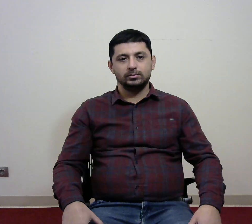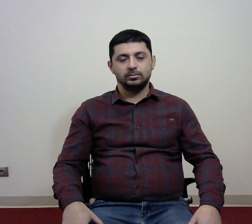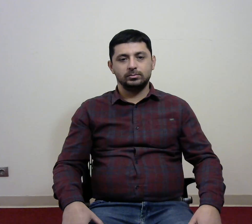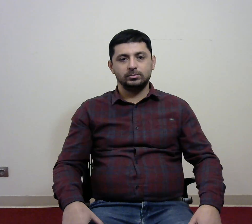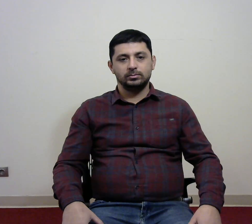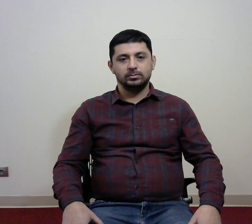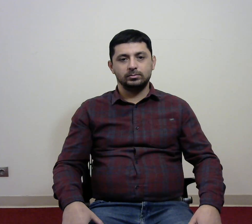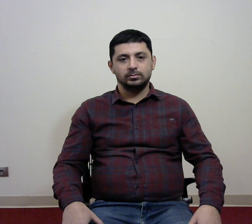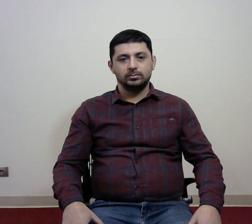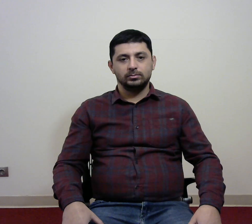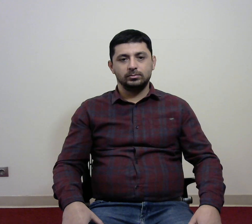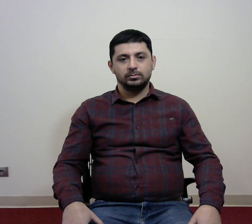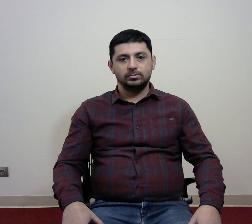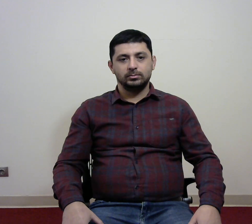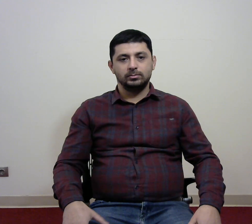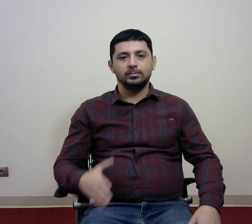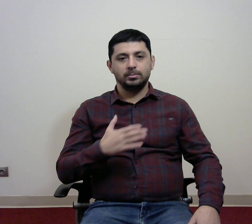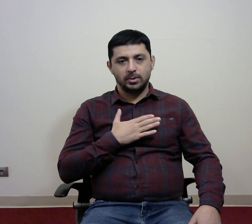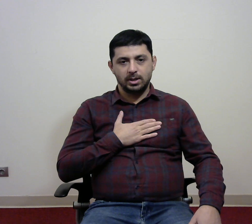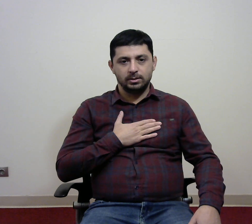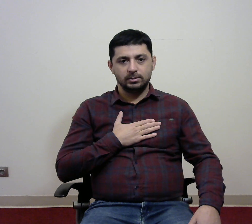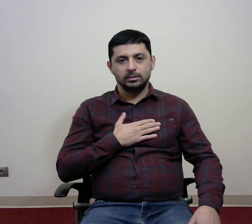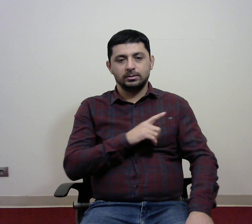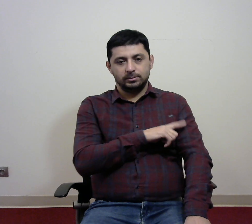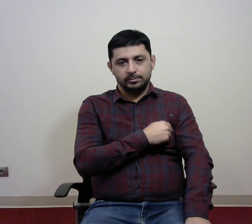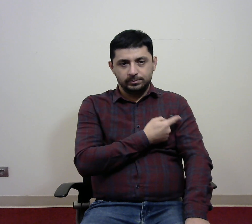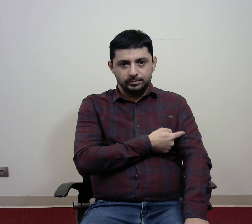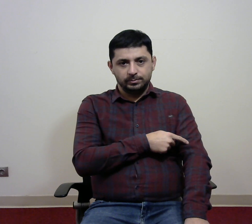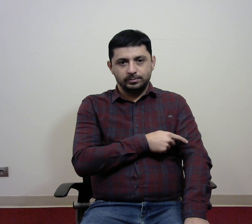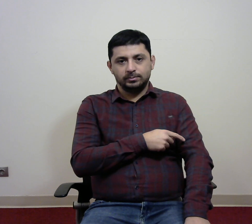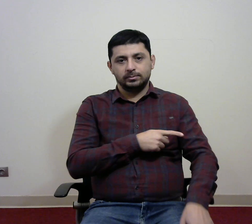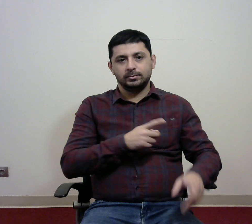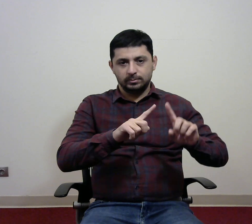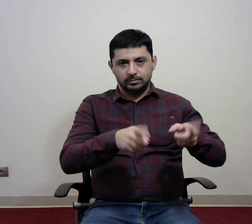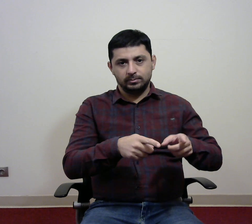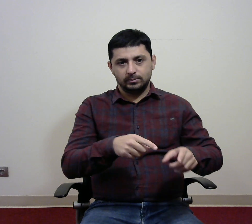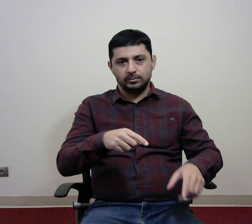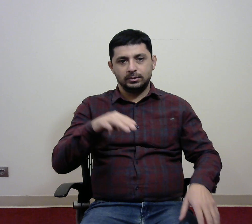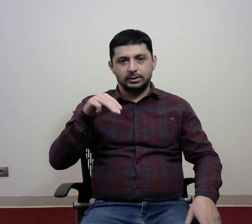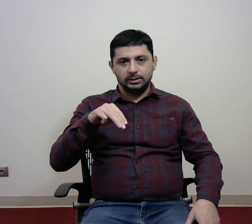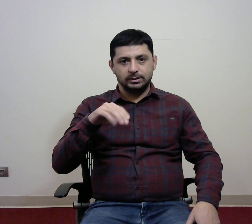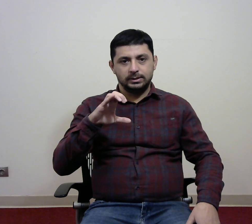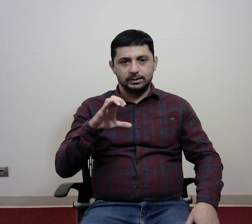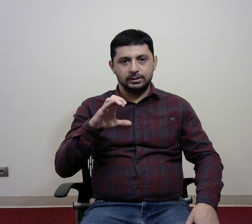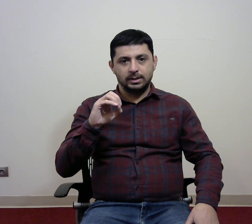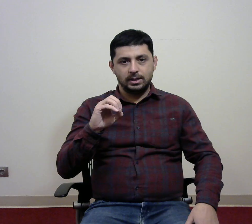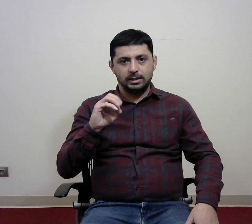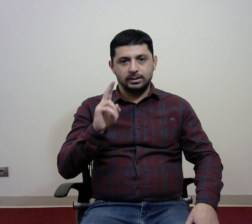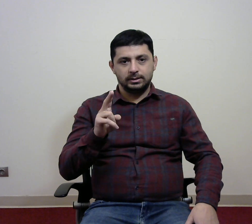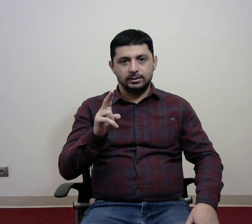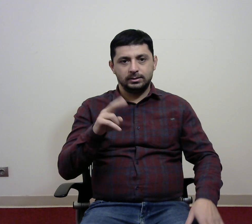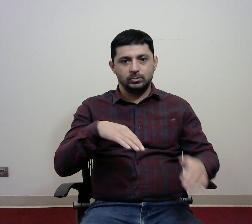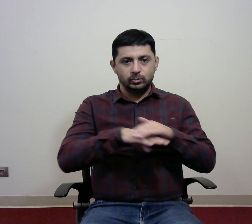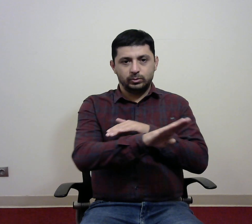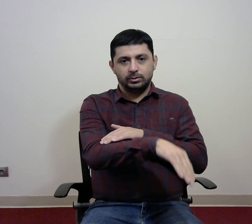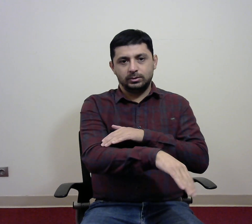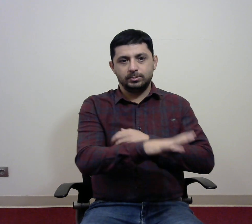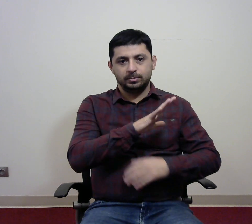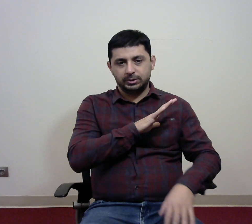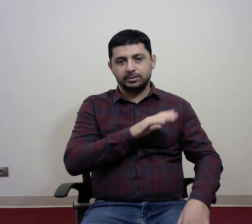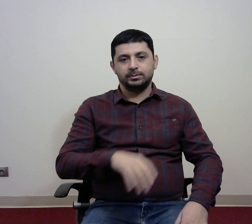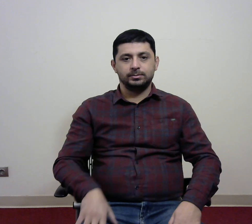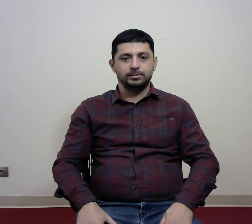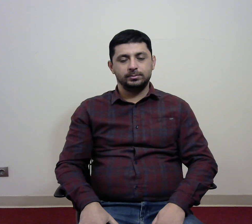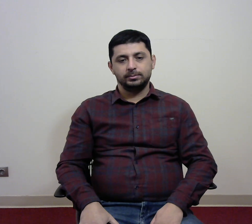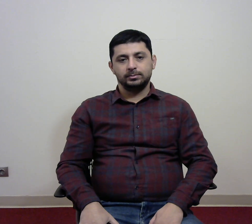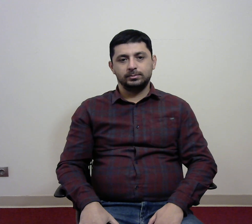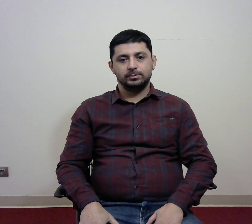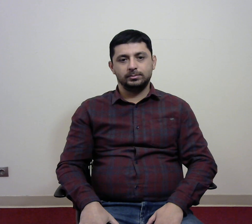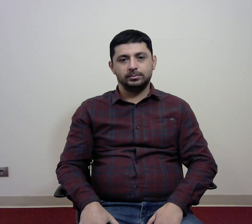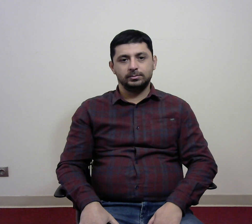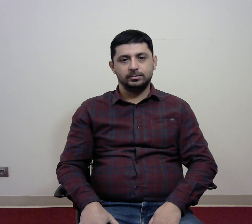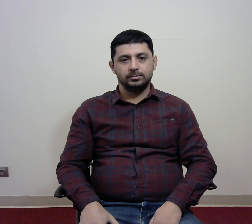Mən poliklinikaya (TSEK-ə) getmişəm